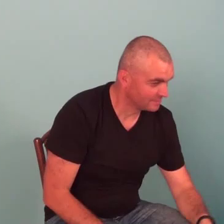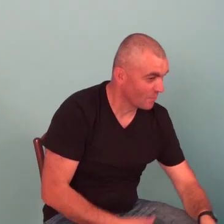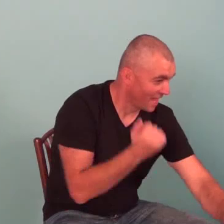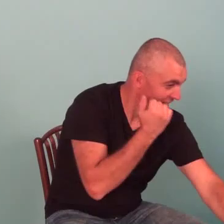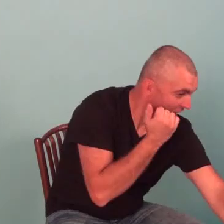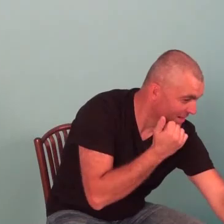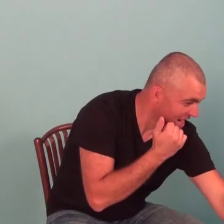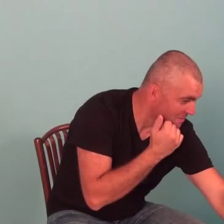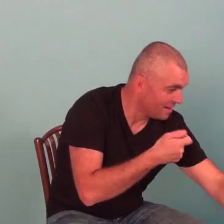Jabłko.